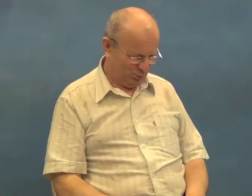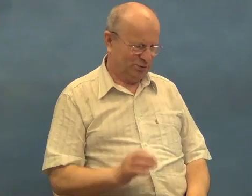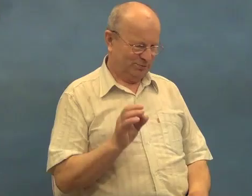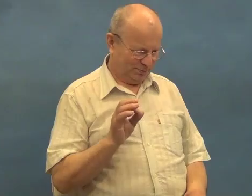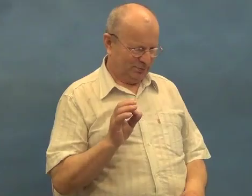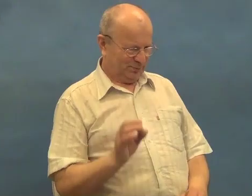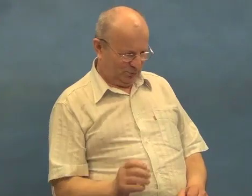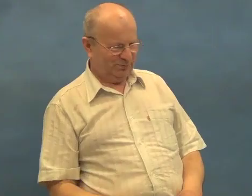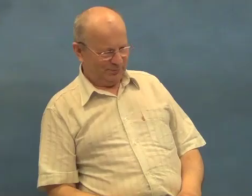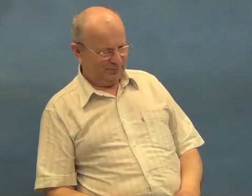Dobrze.